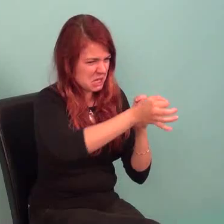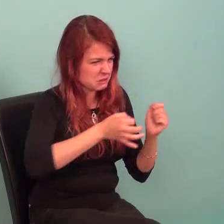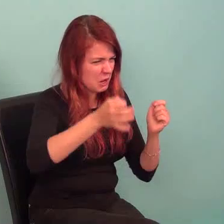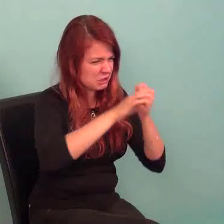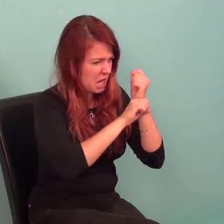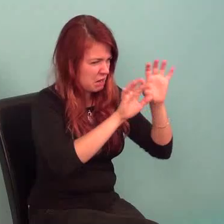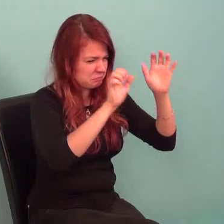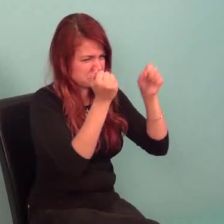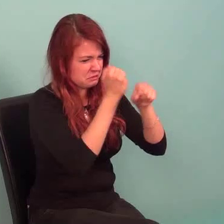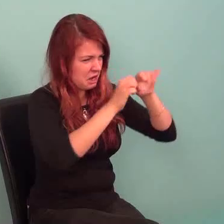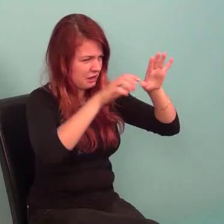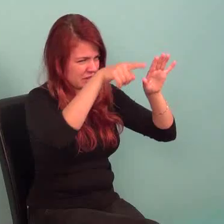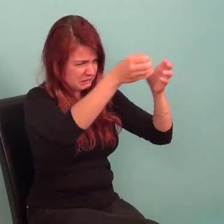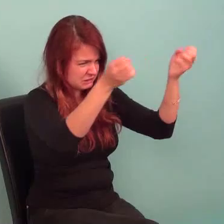Duży kamień, a na nim drzewo.